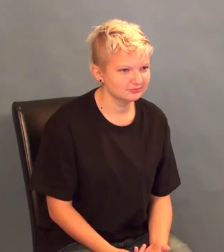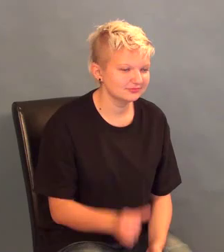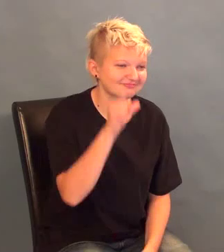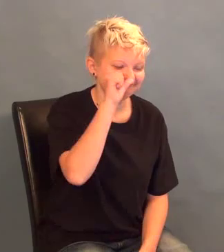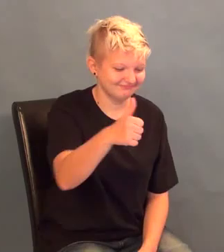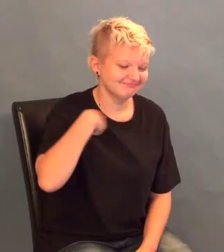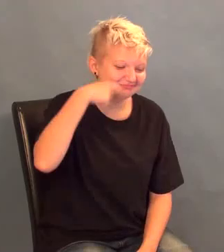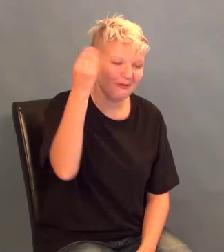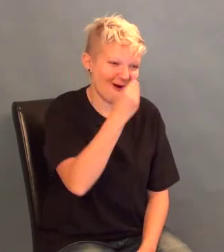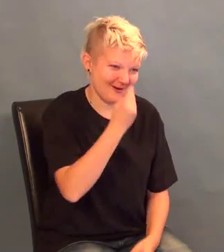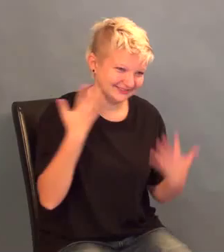Nie mogę, wyjeżdżam nad morze.